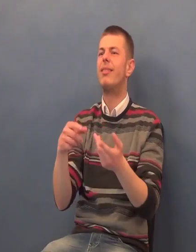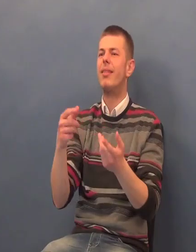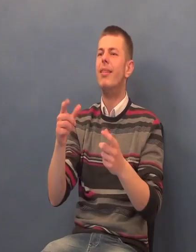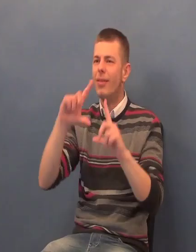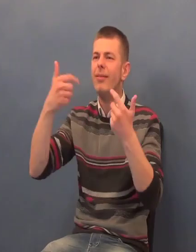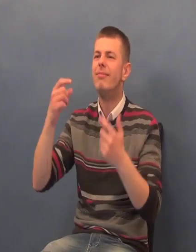Tak, to wypadek.